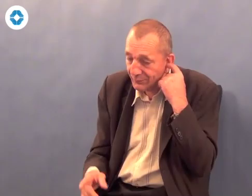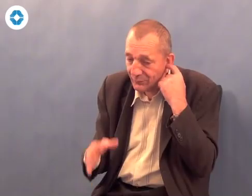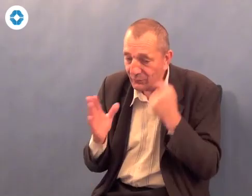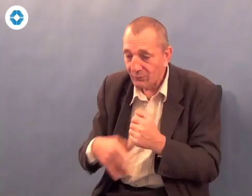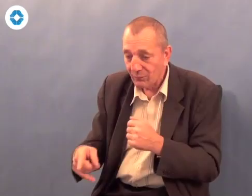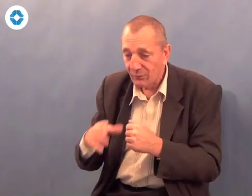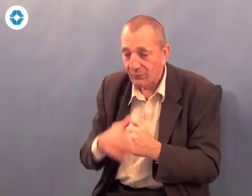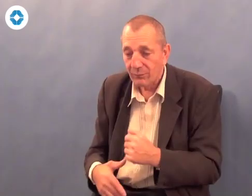Ostatni, ostatni.